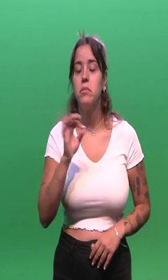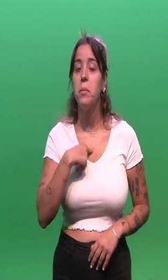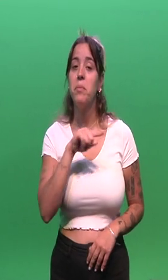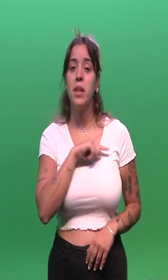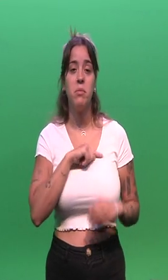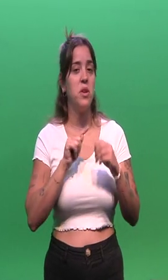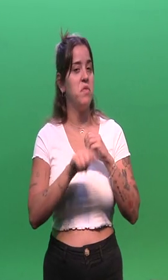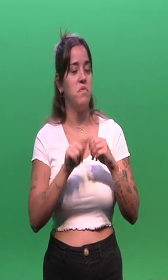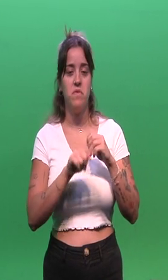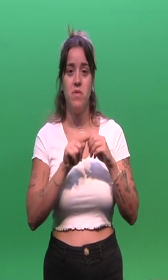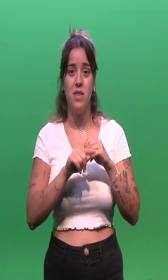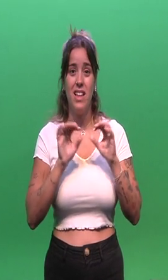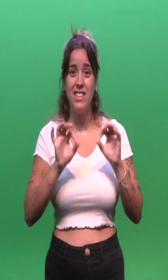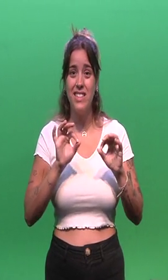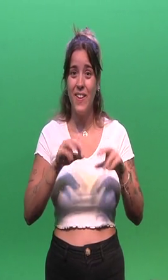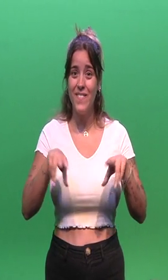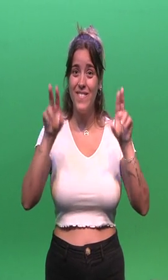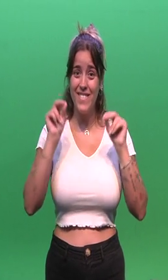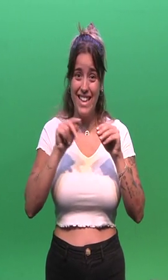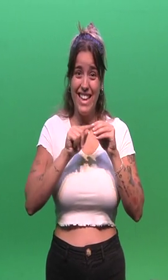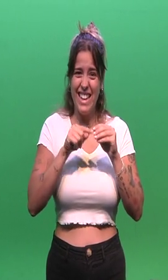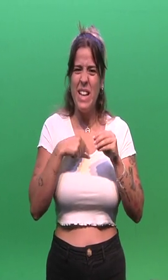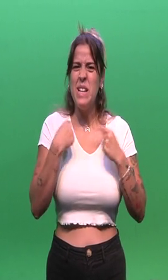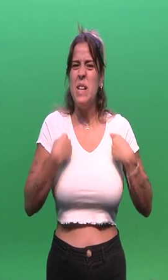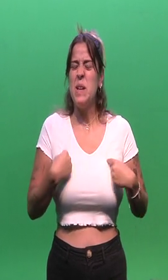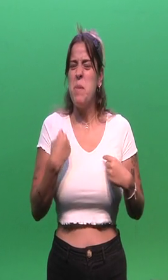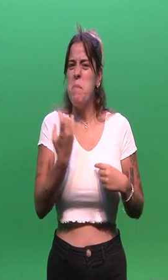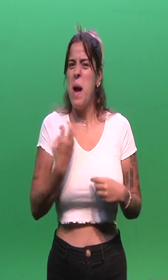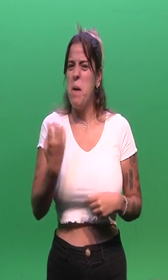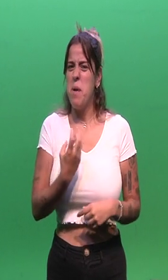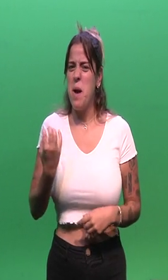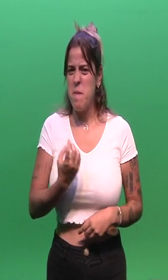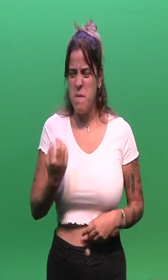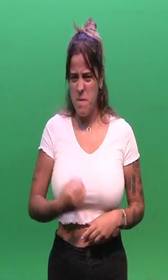Sí, quan faig pipí estic bé, però quan acabo sento que em crema.